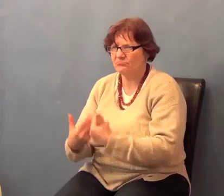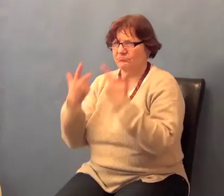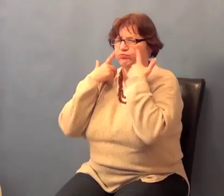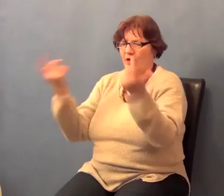Płakała.